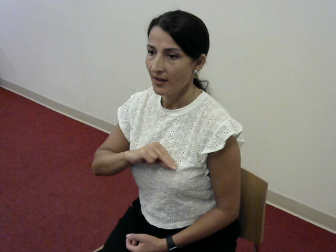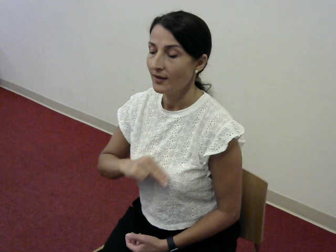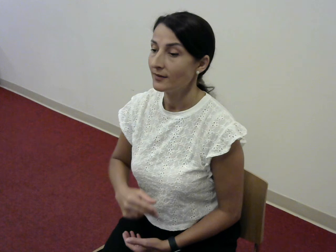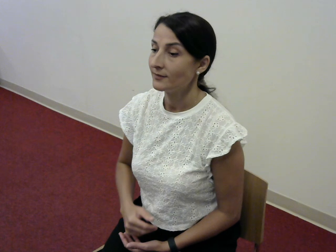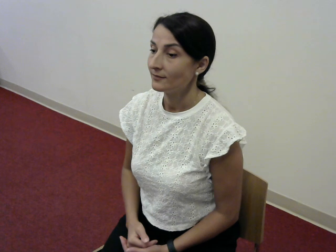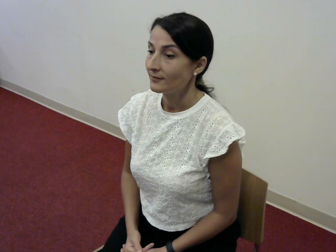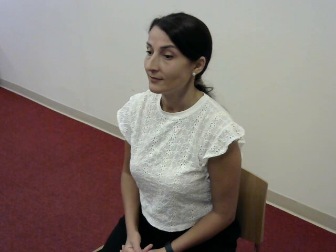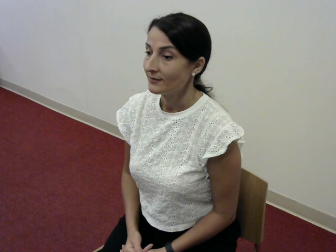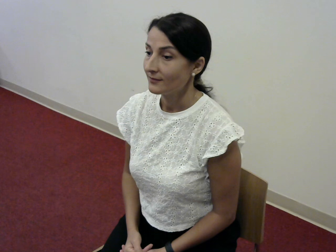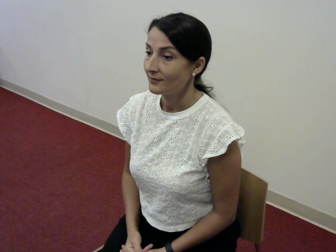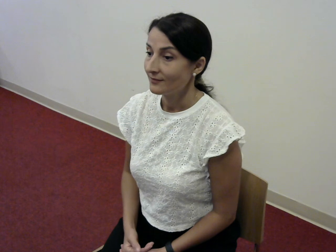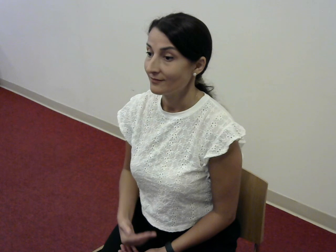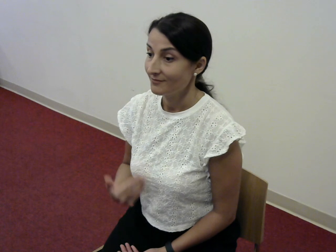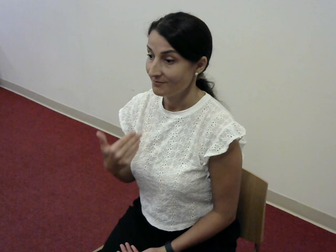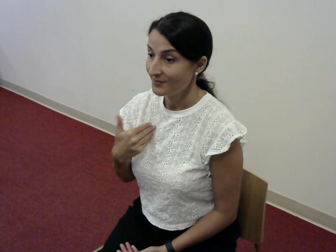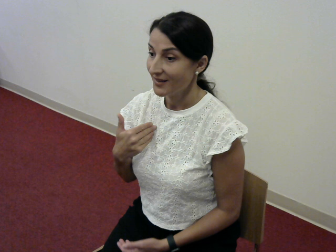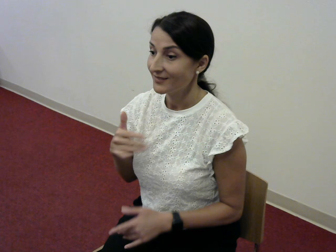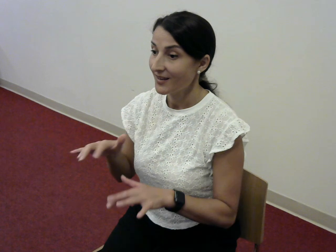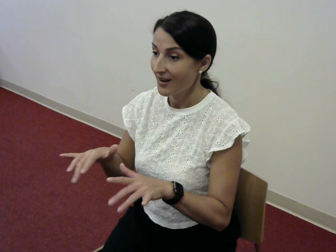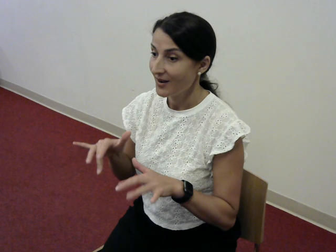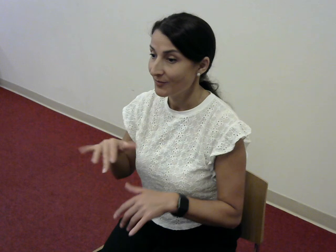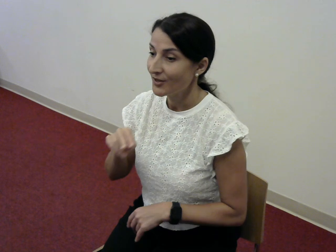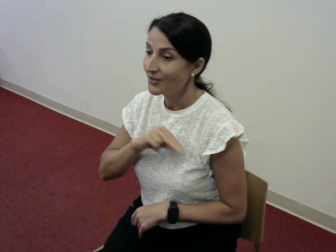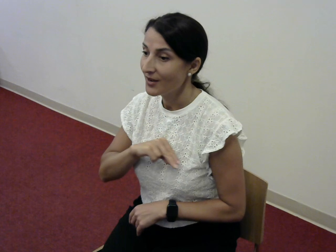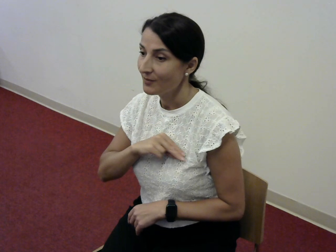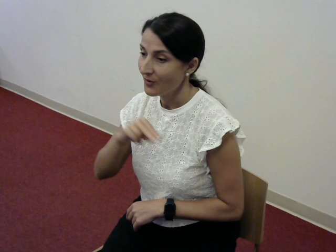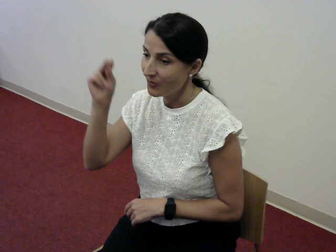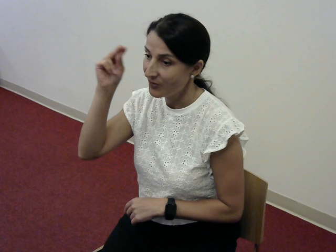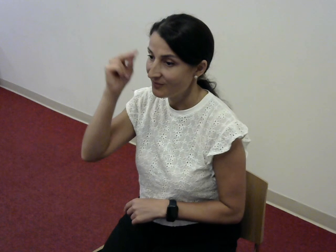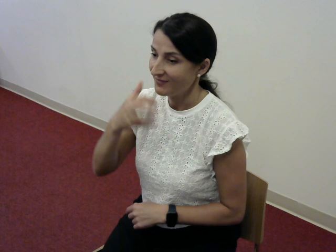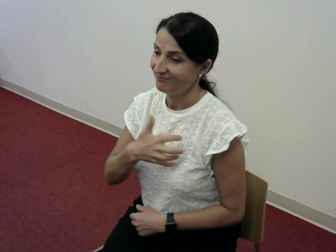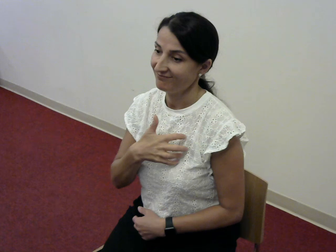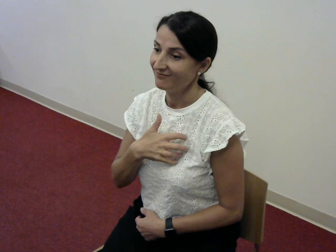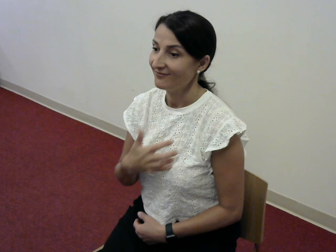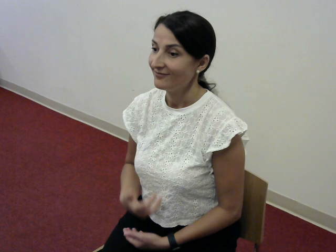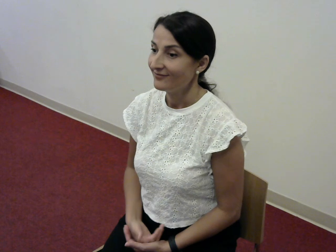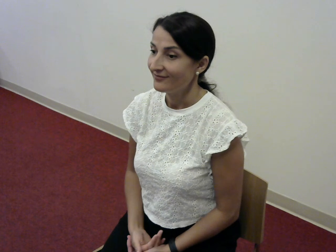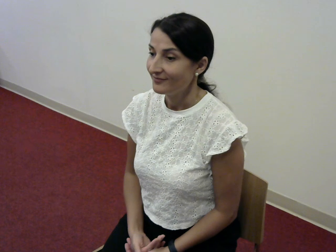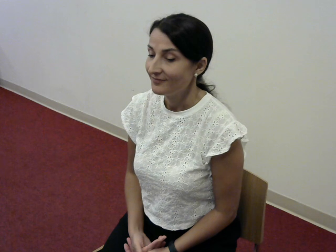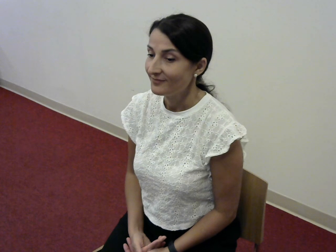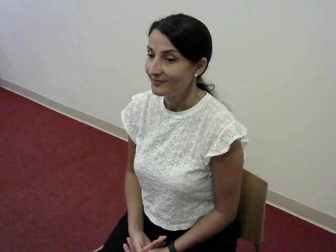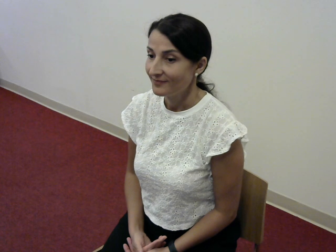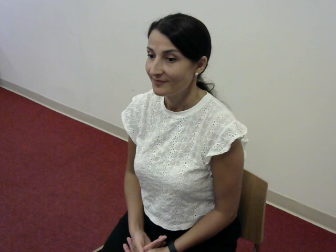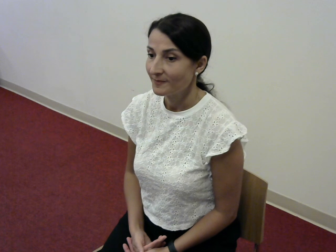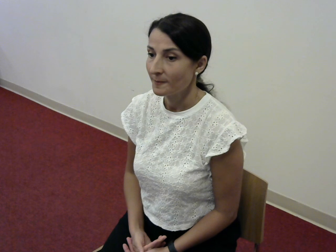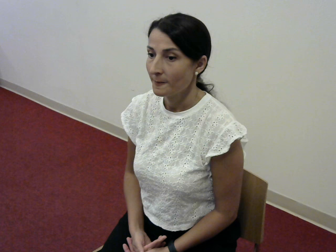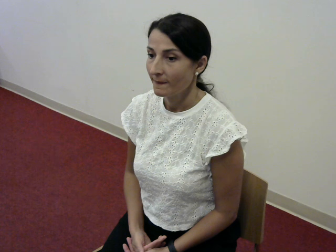Mən kompüterdə işləməyi öyrənmək istəyirəm